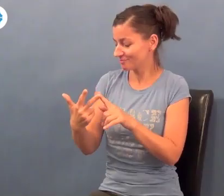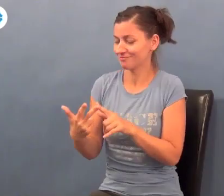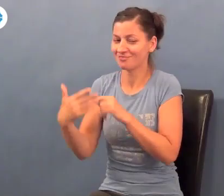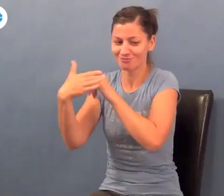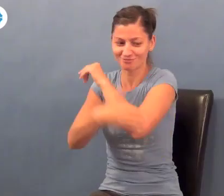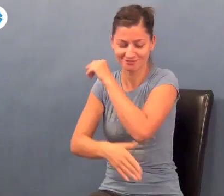Koniec.